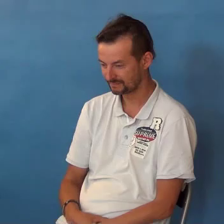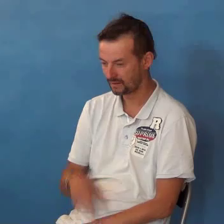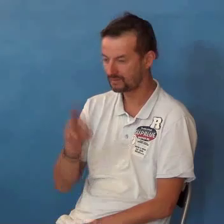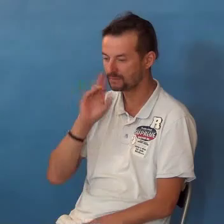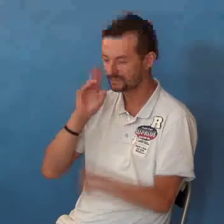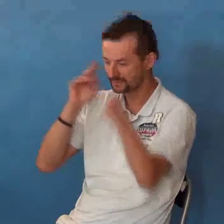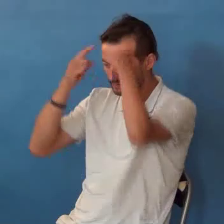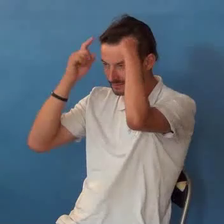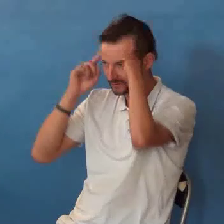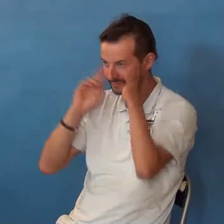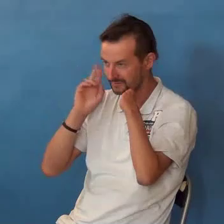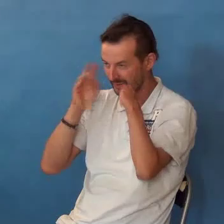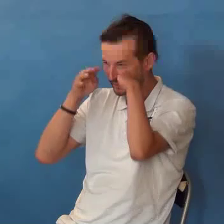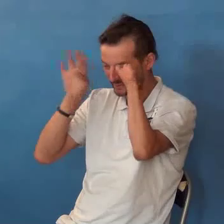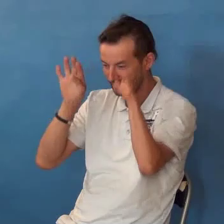Mama myszka, z długimi rzęsami.